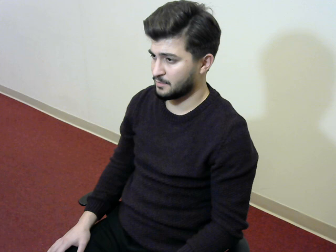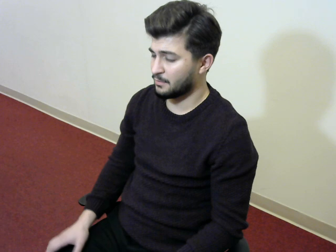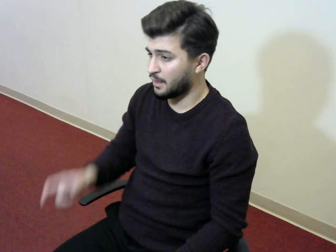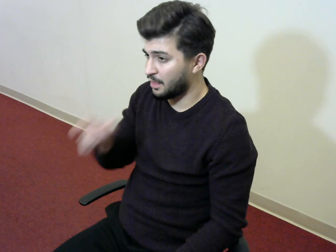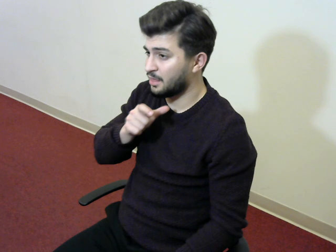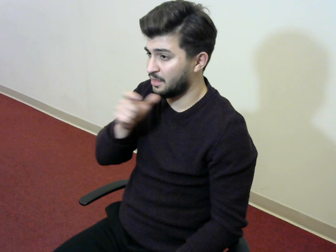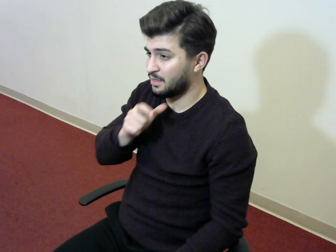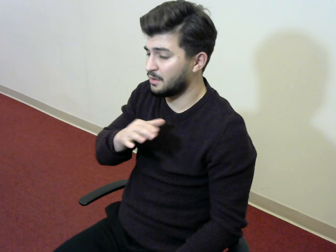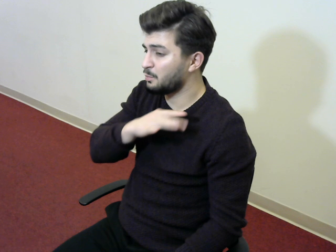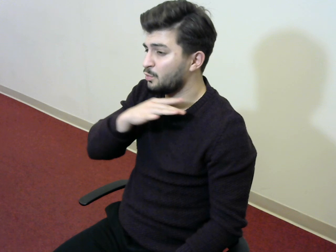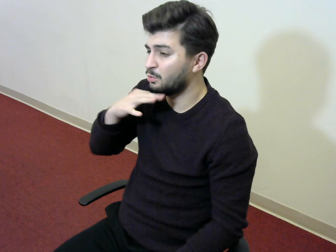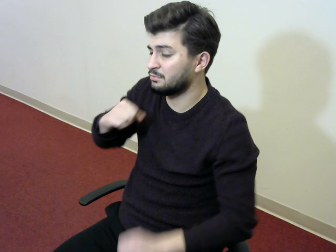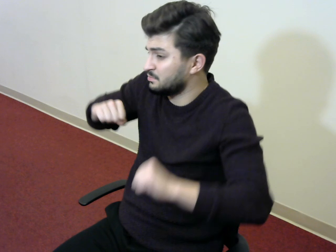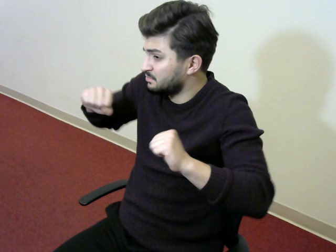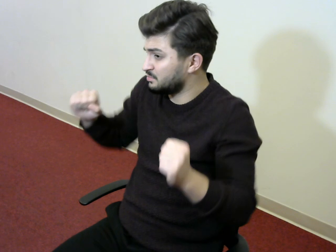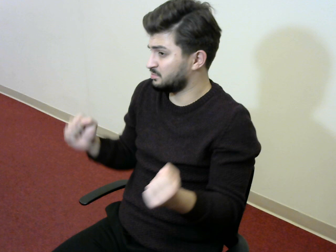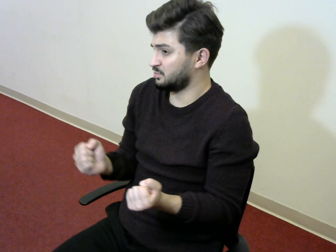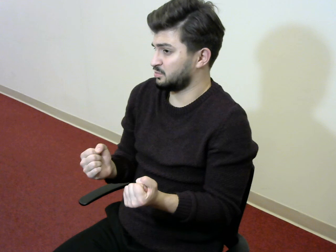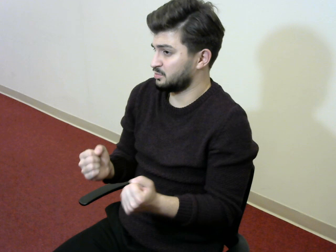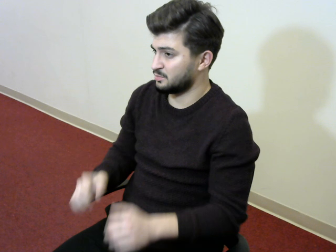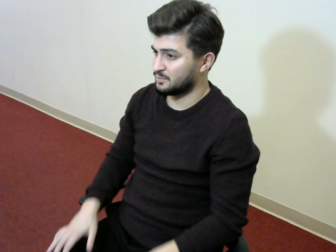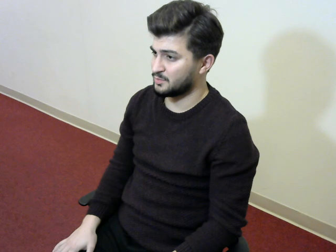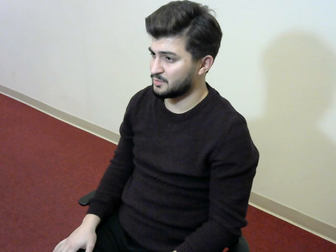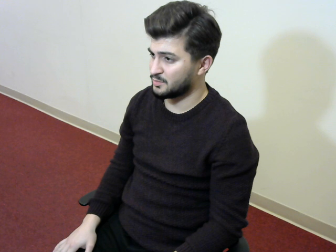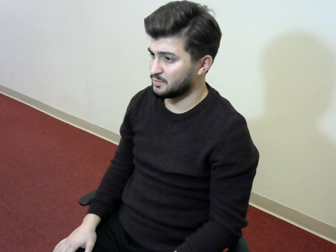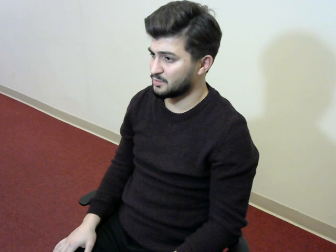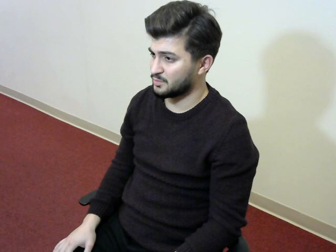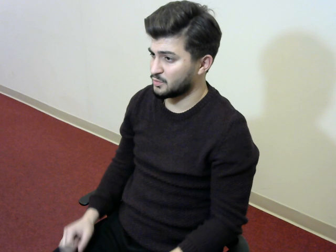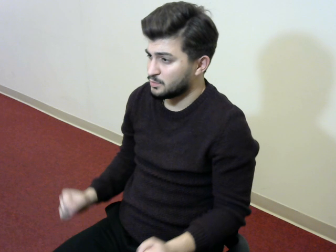Dondurma çox soyuqdur